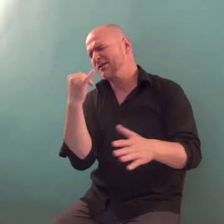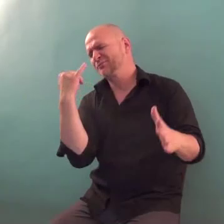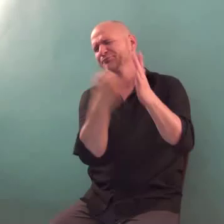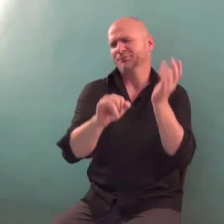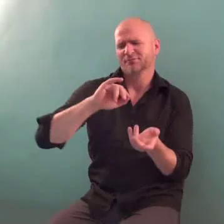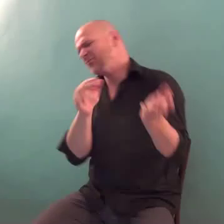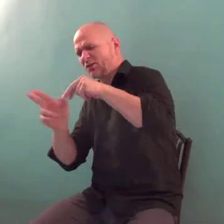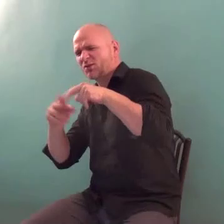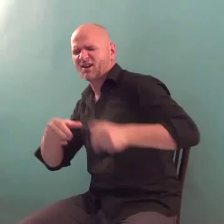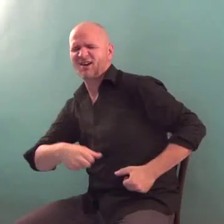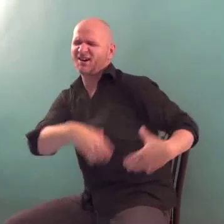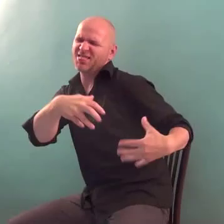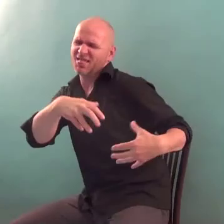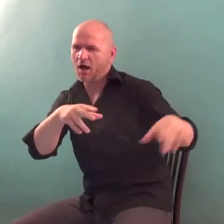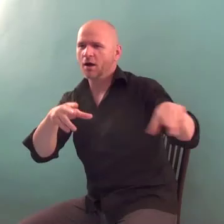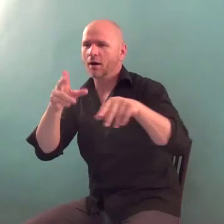Myszka ignoruje budzik i odwraca się do niego plecami, wystawiając w jego stronę dupę.